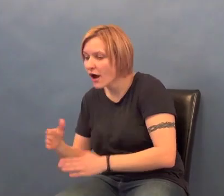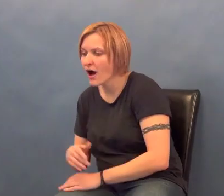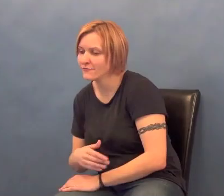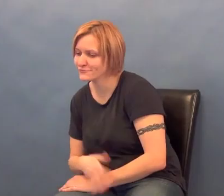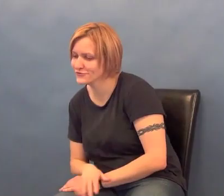Aha.